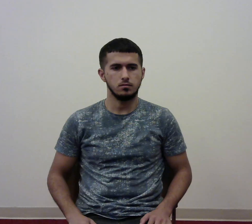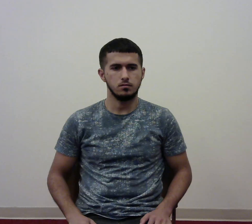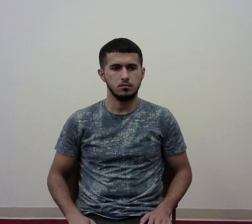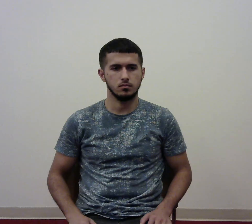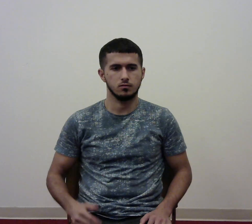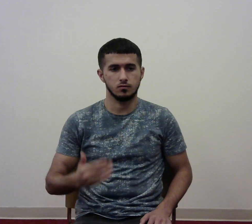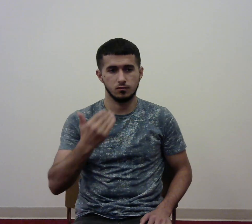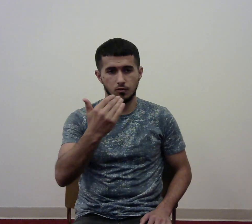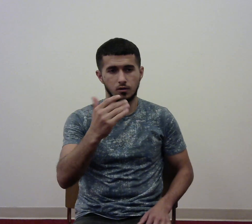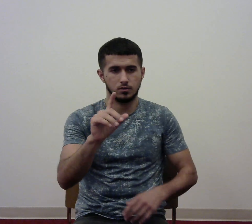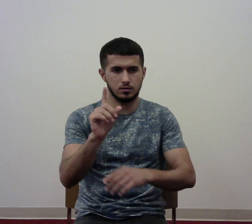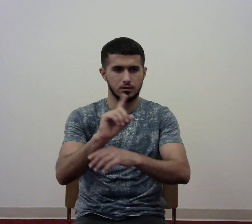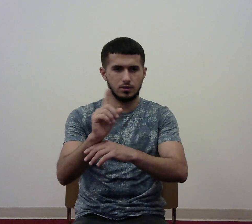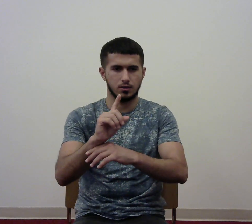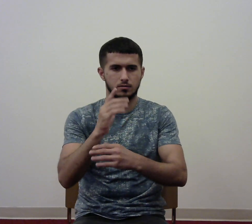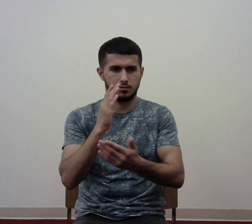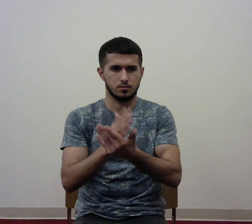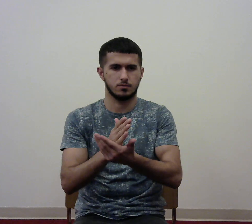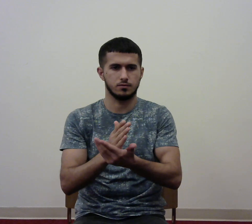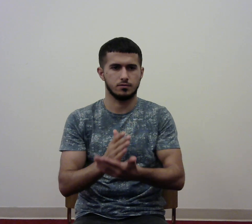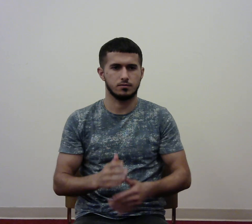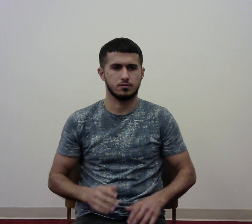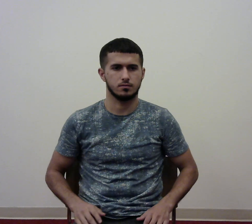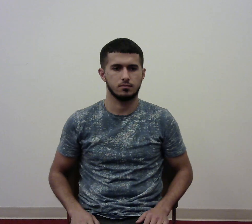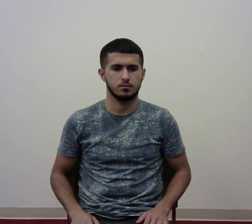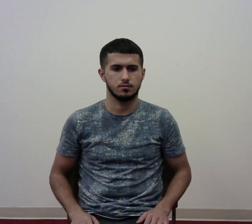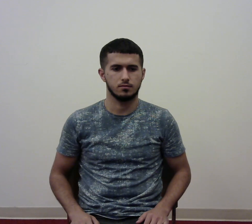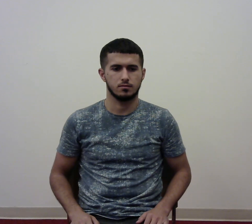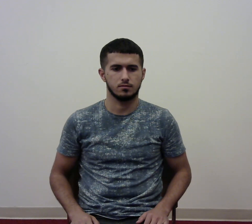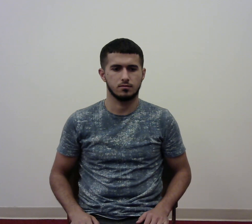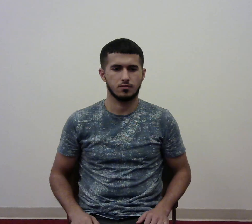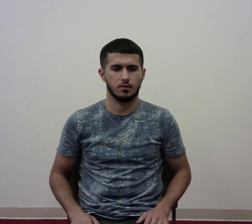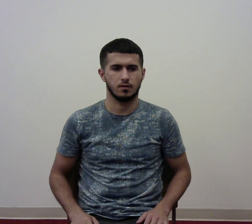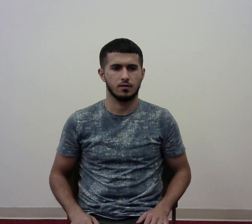Sizdə qələm varmı?